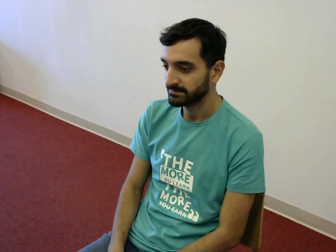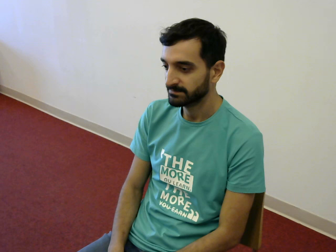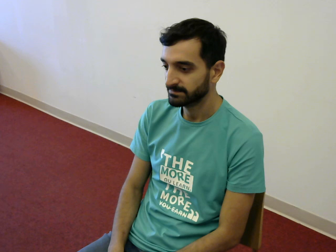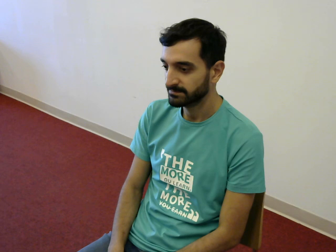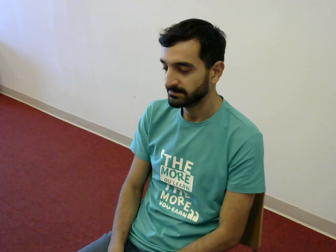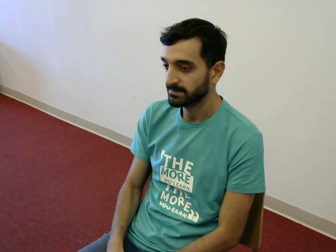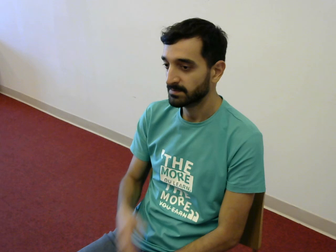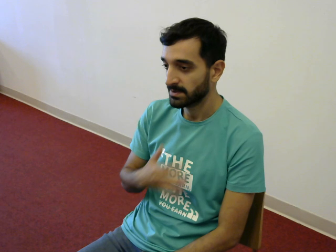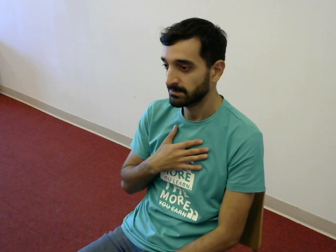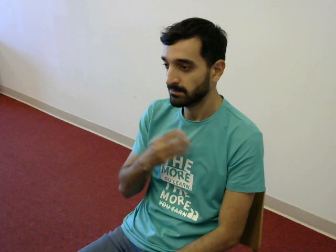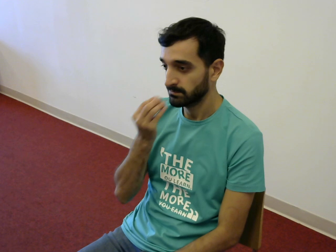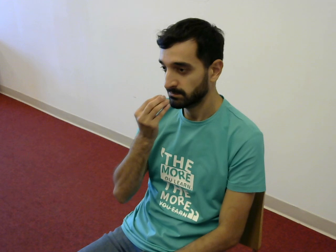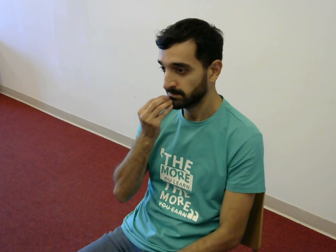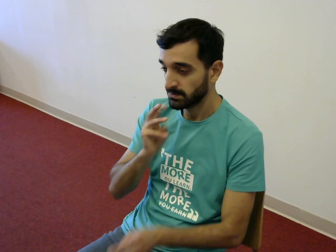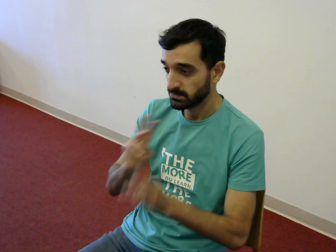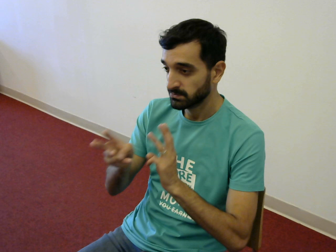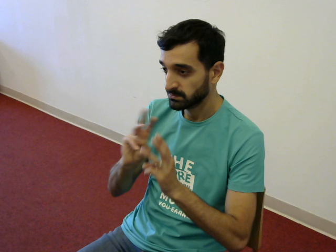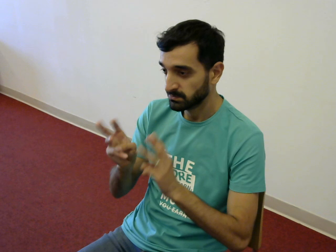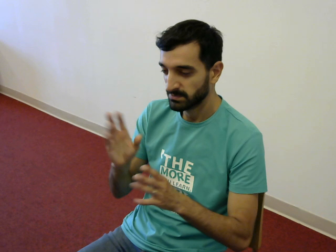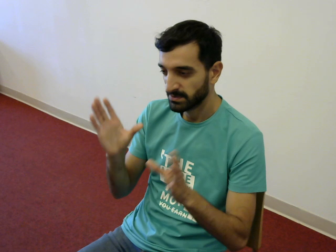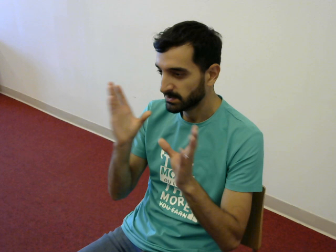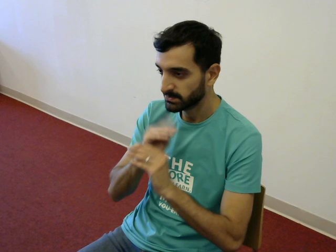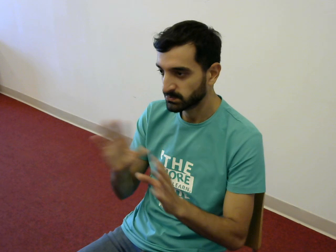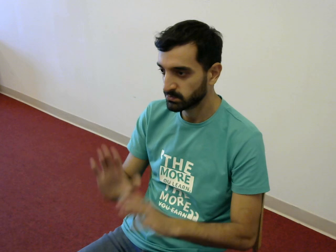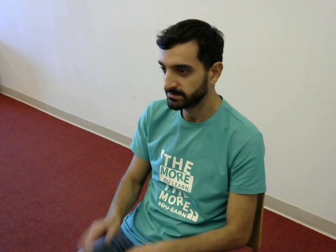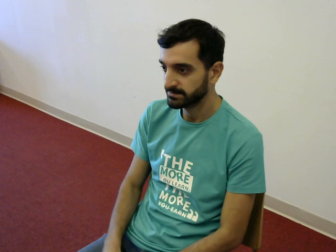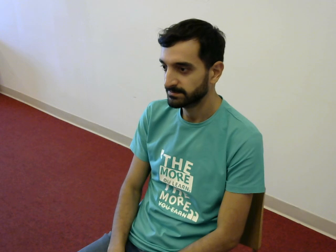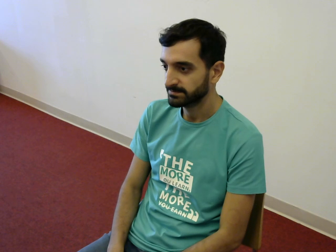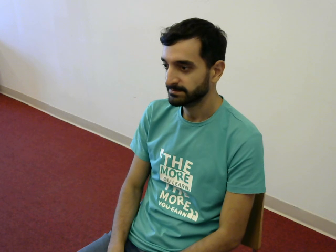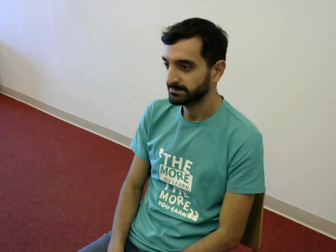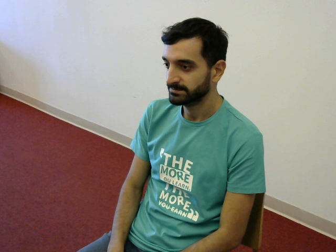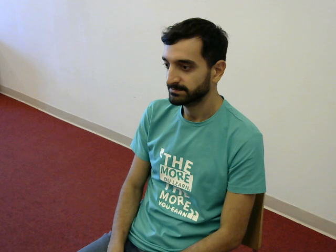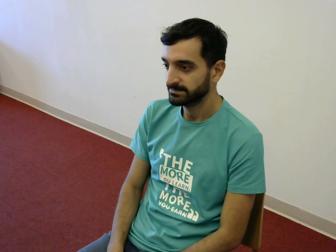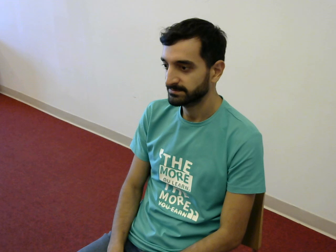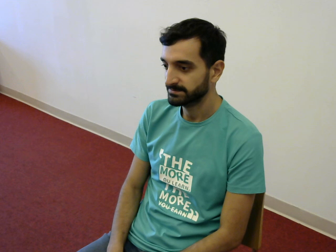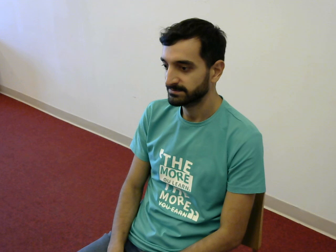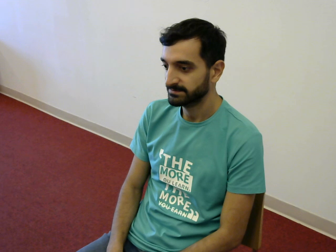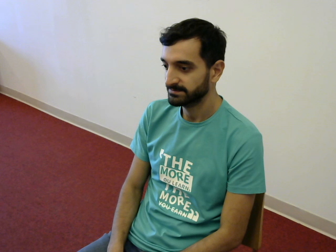Mən yemək bişirməyi bacarmıram